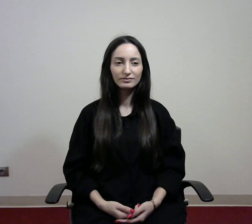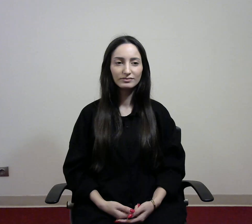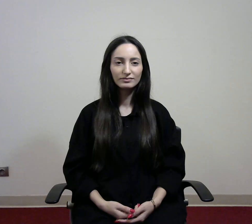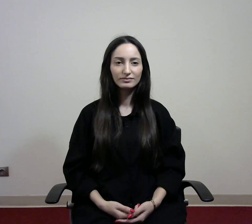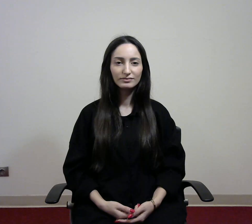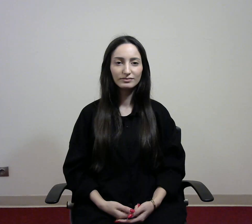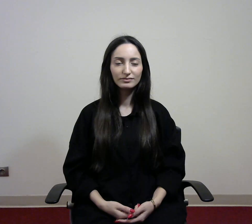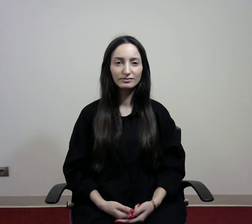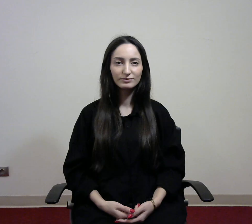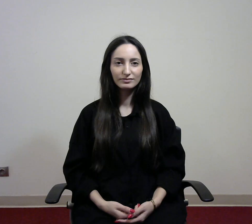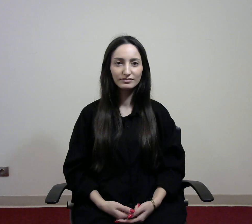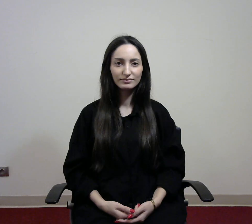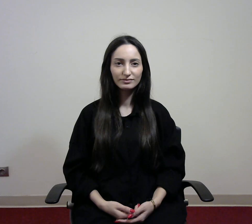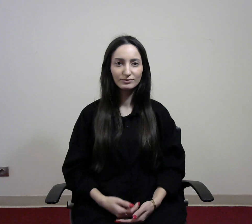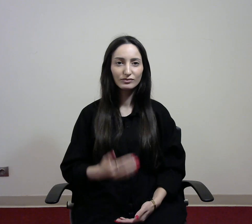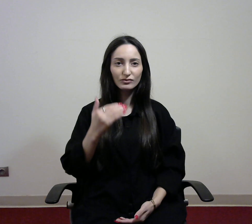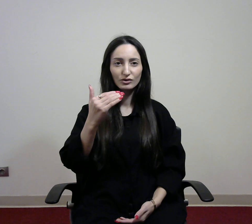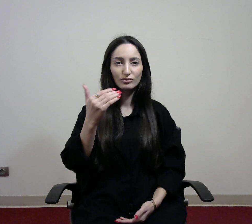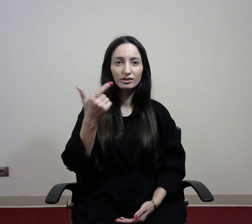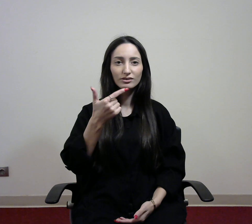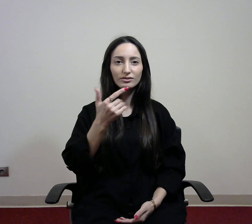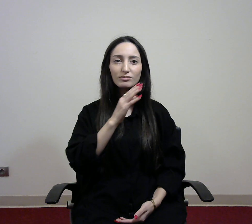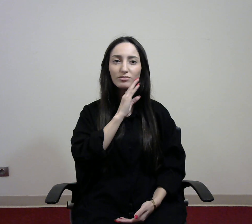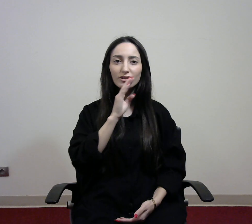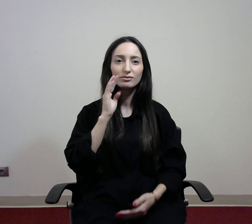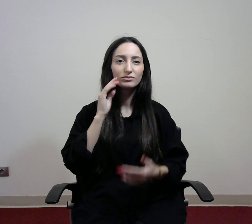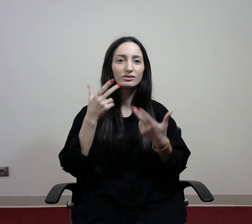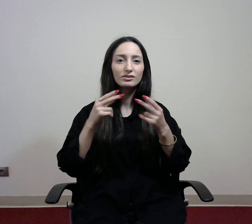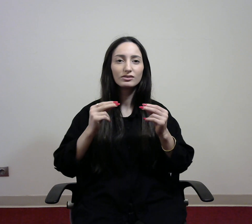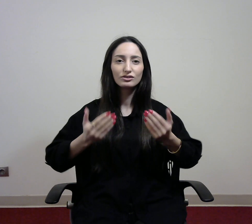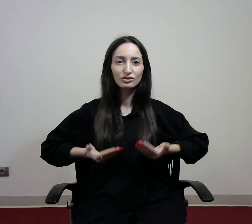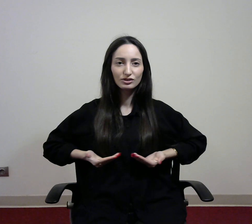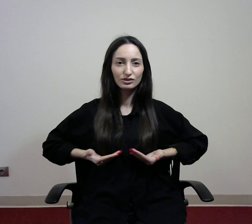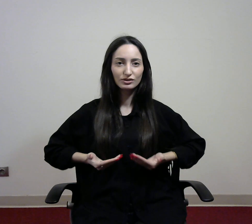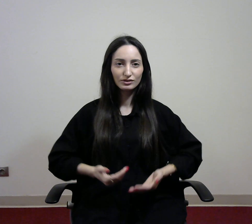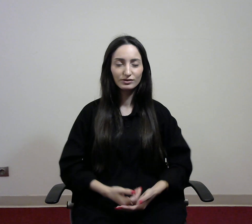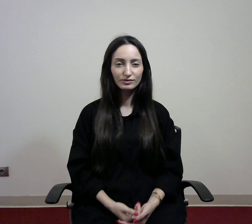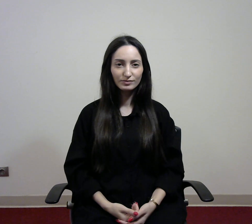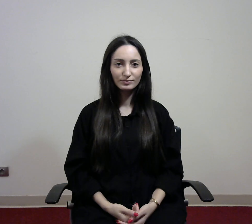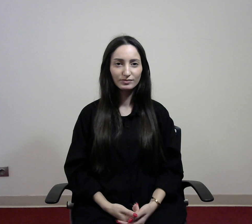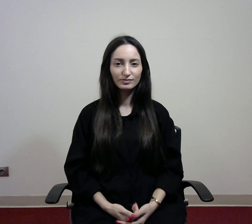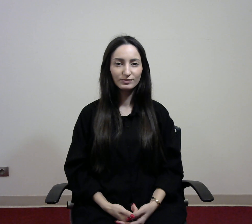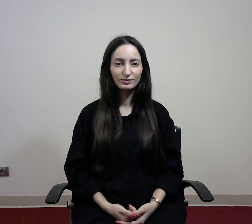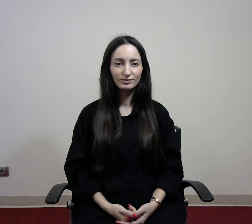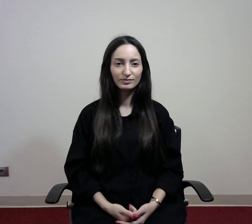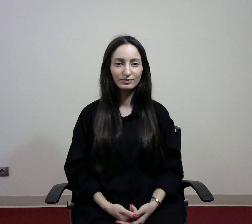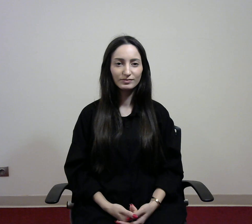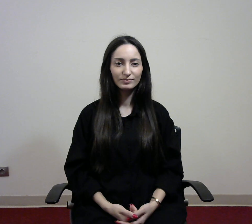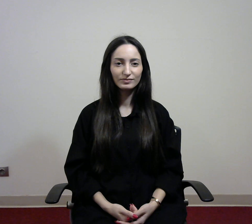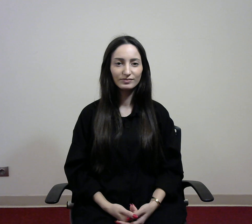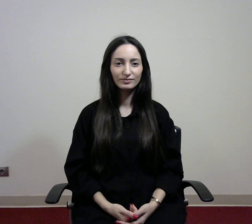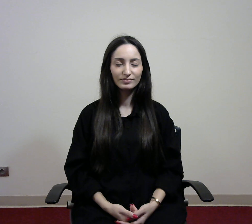Sənin qayınanan harda yaşayır?